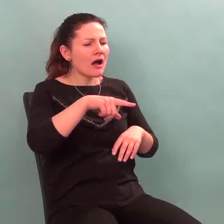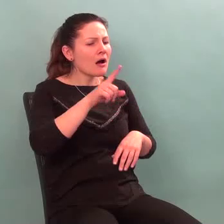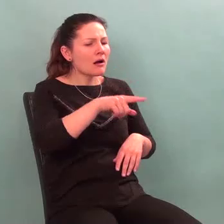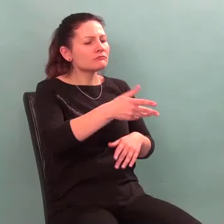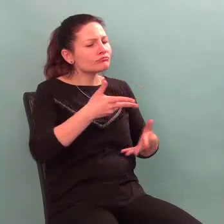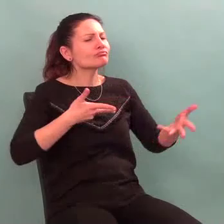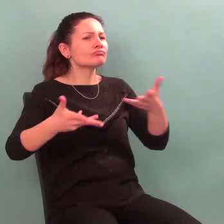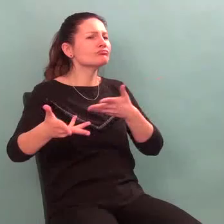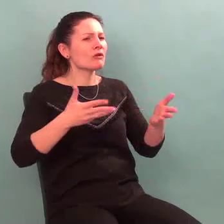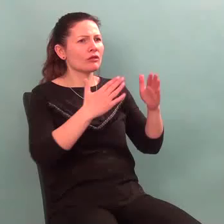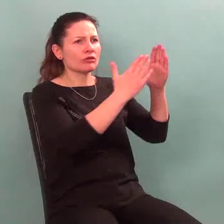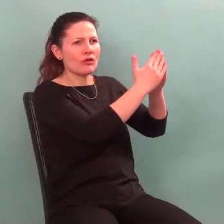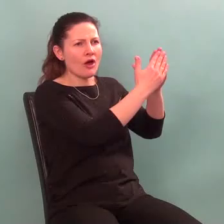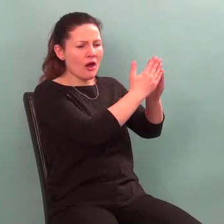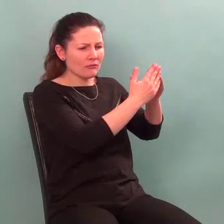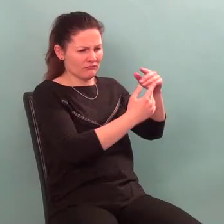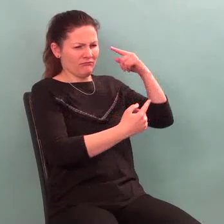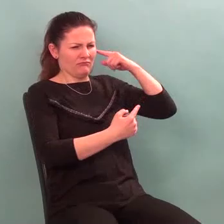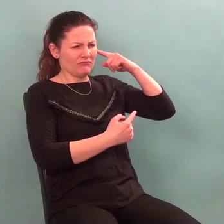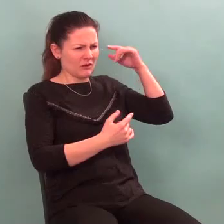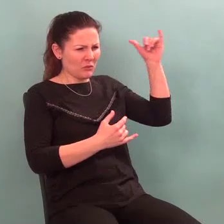On idzie, obok jest dom, skąd słychać bardzo głośne dźwięki.